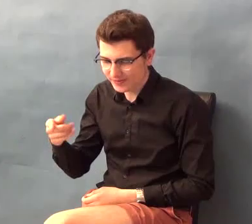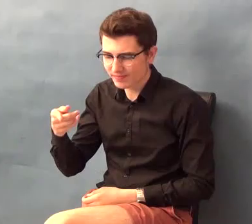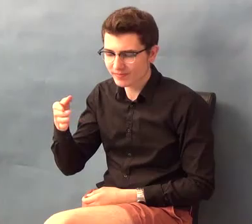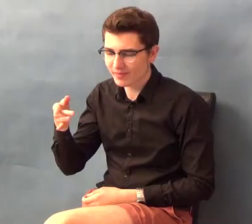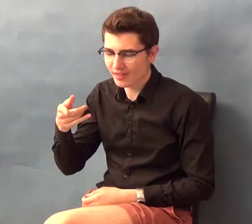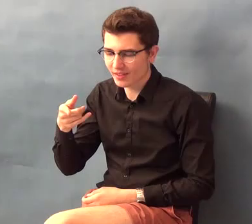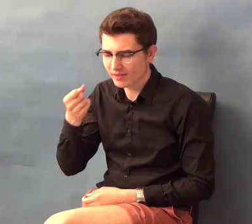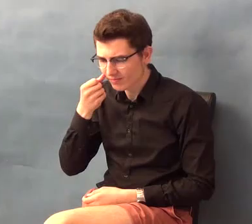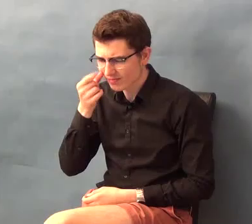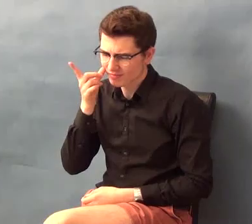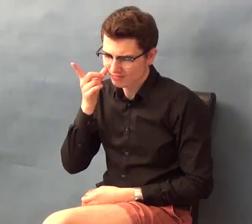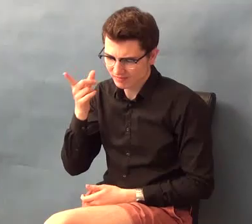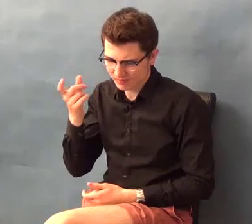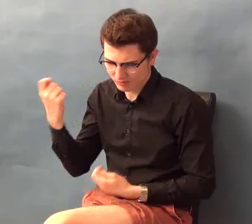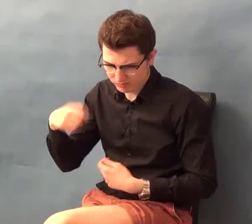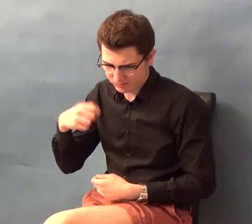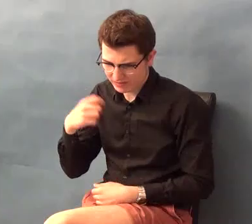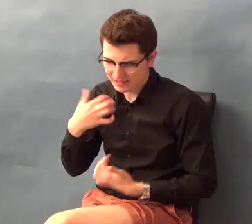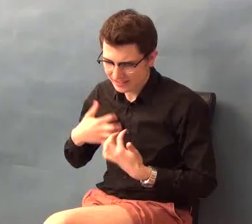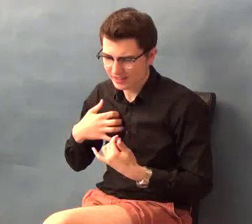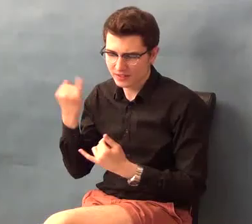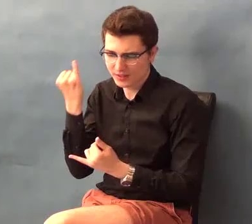Budzi się zdenerwowana na dźwięk budzika.